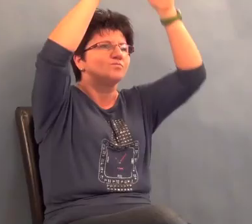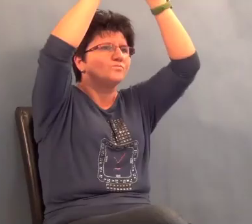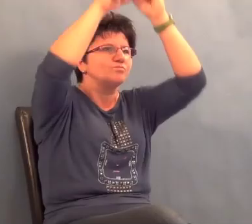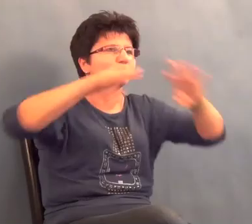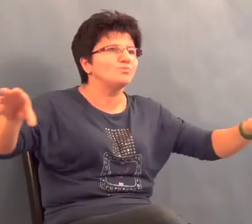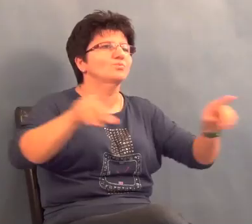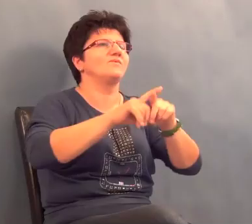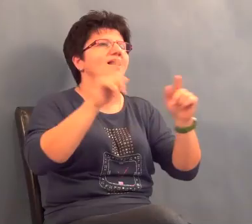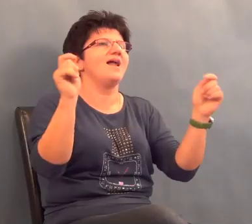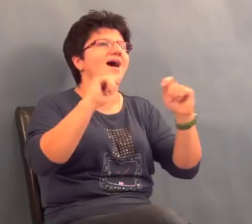I włączył się alarm.